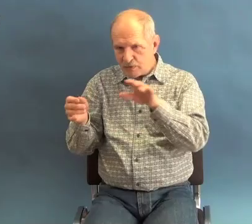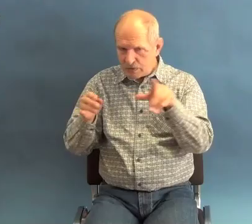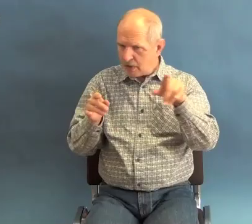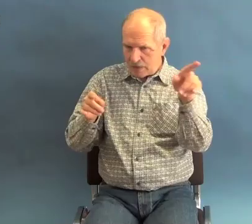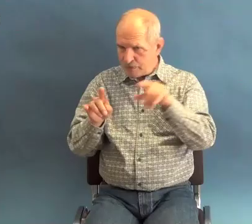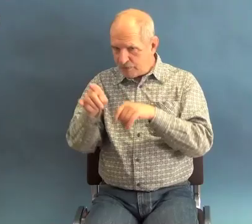W lewo, w prawo...